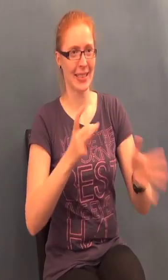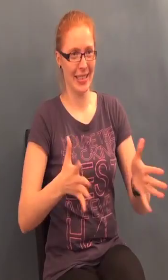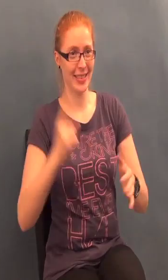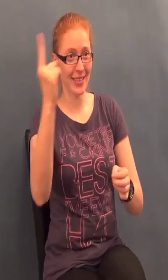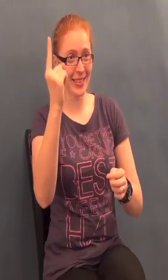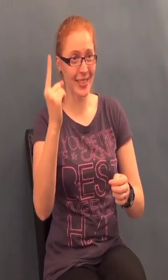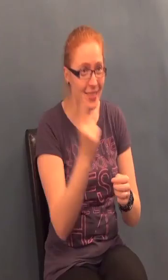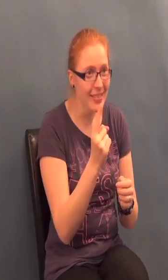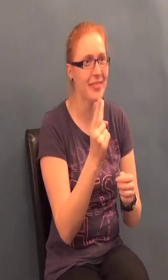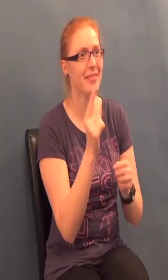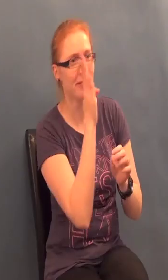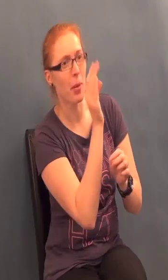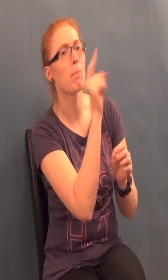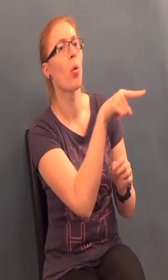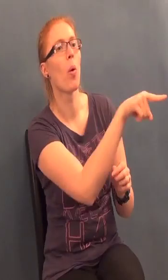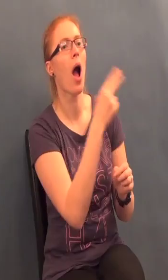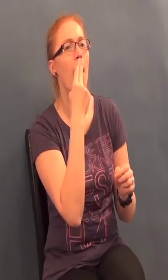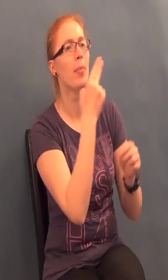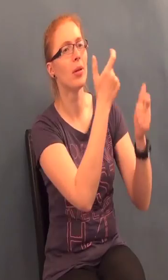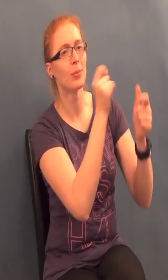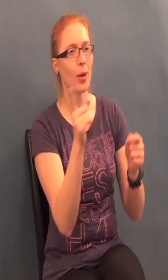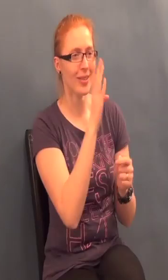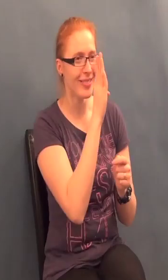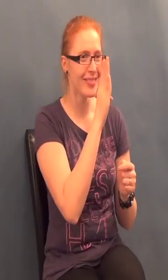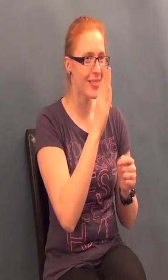Podchodzi i podgląda Charliego Chaplina, który montuje okno.